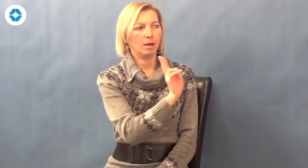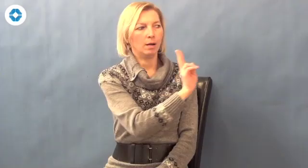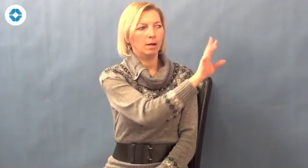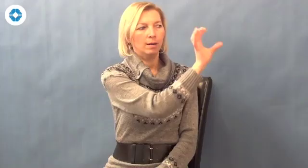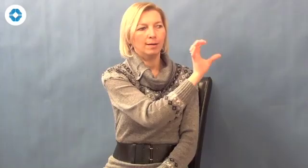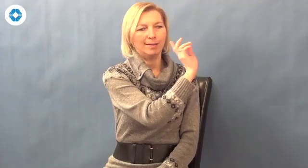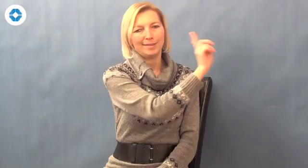Idą i koniec.